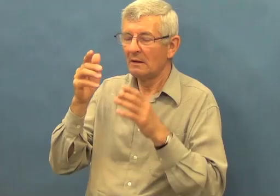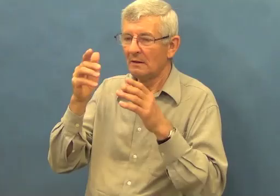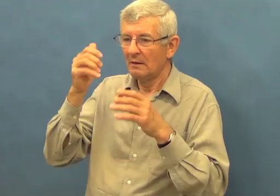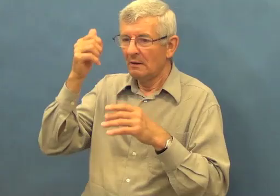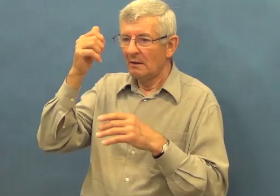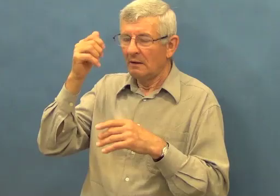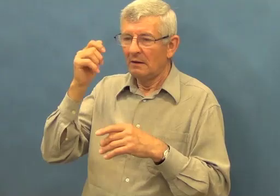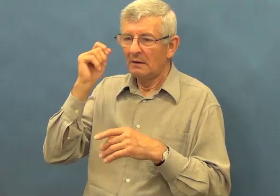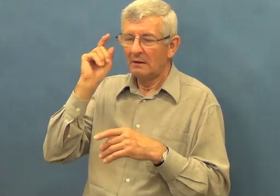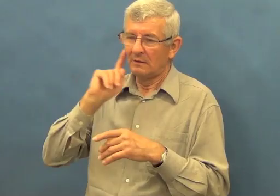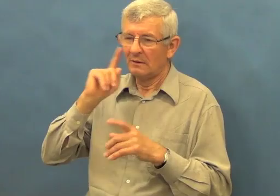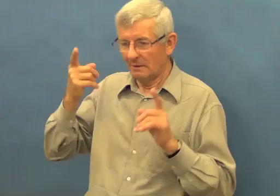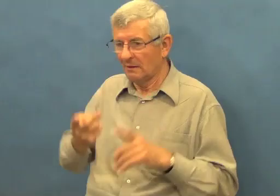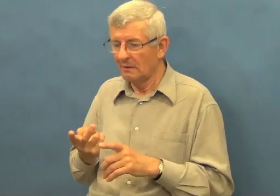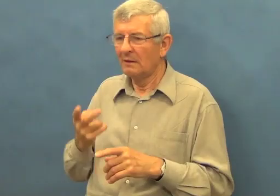Jeden chłopak leży.